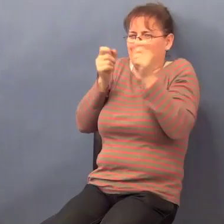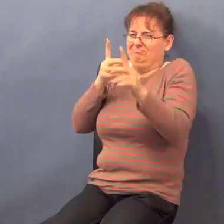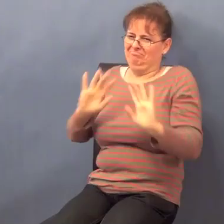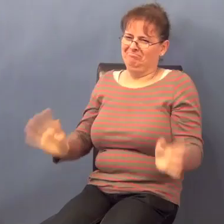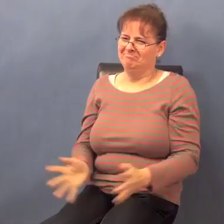Nie, nie.